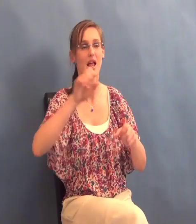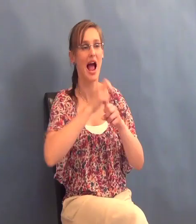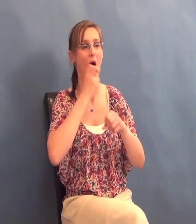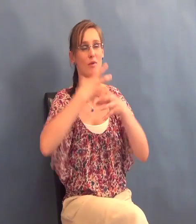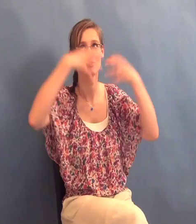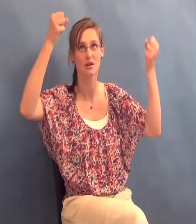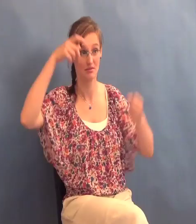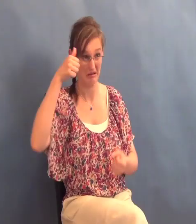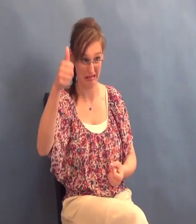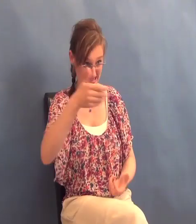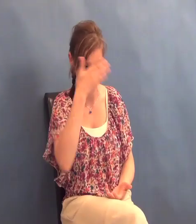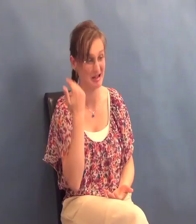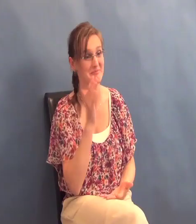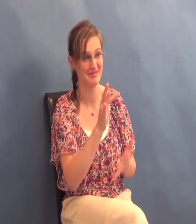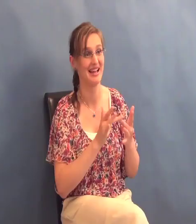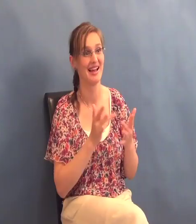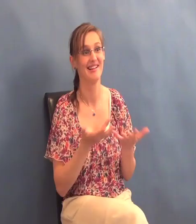Może jest coś takiego jak automatycznego, czujnik wody? Koń nie umiałby nacisnąć, racja.